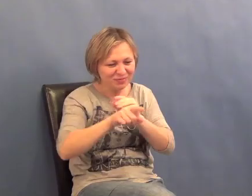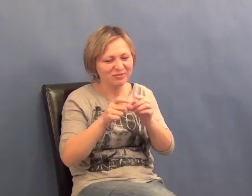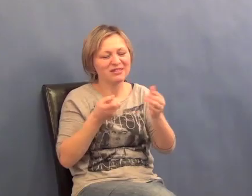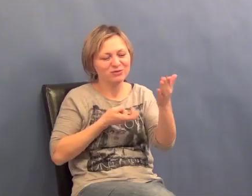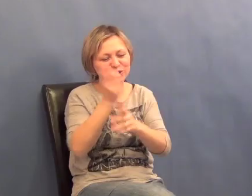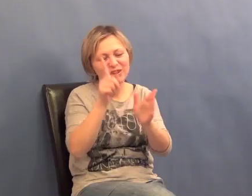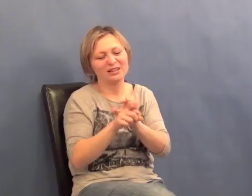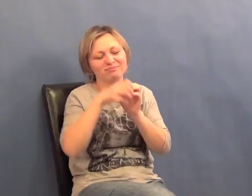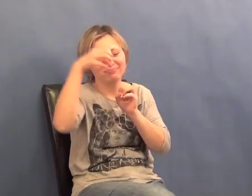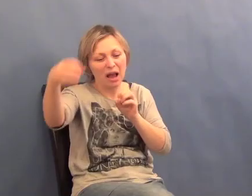Też zostaje wyrzucony.